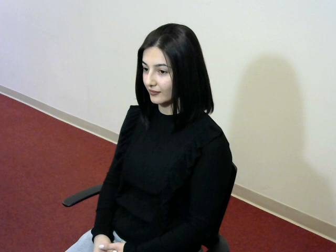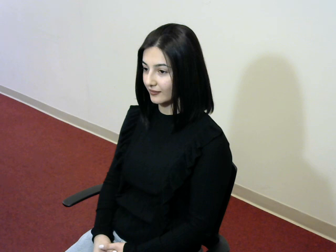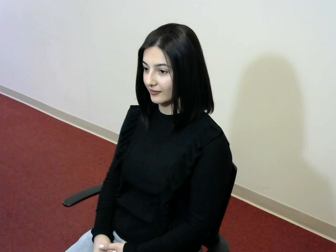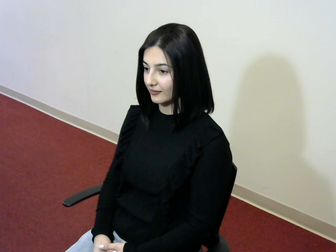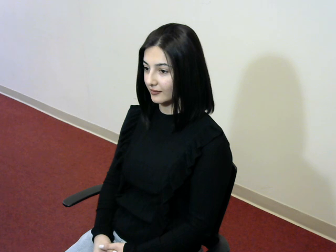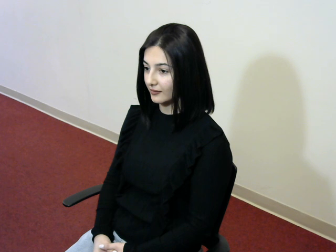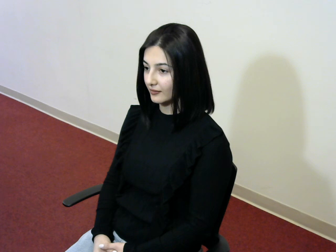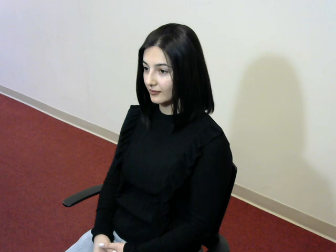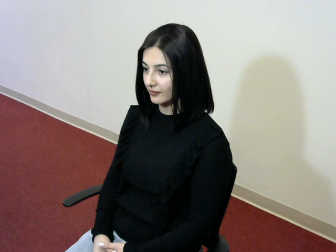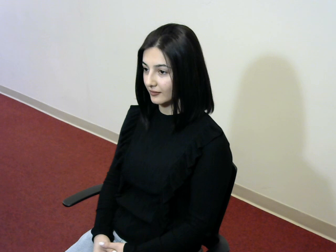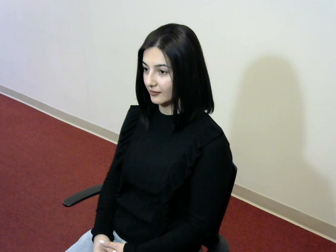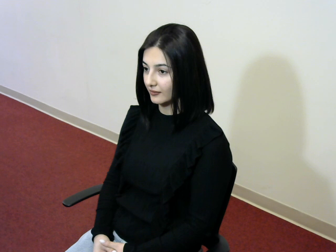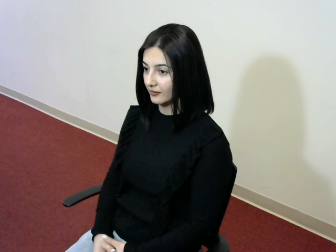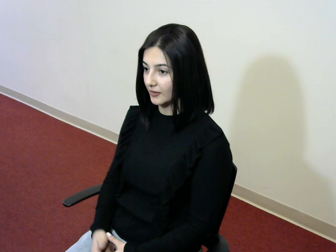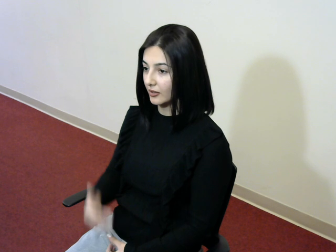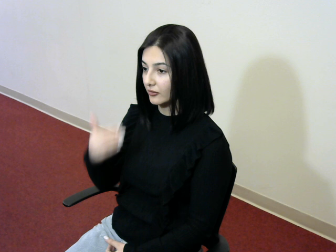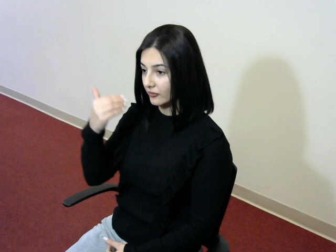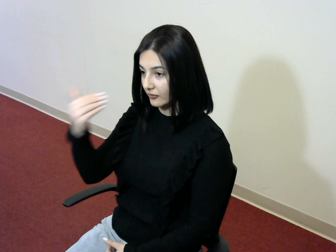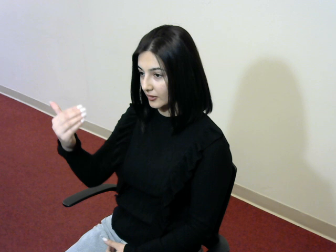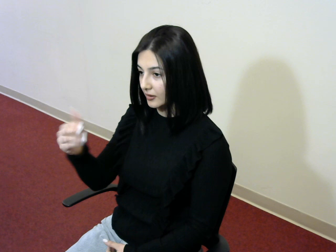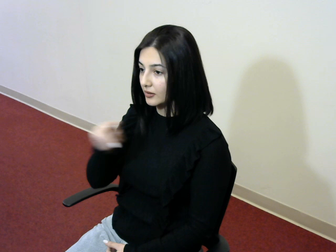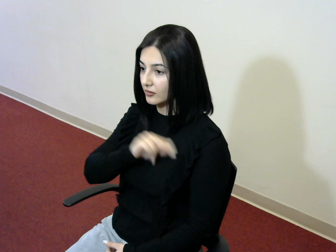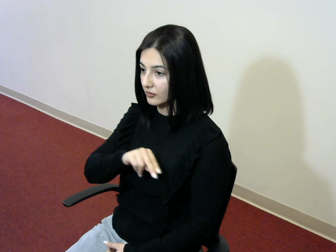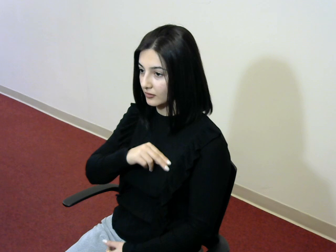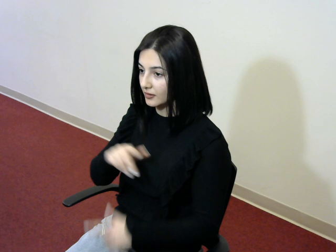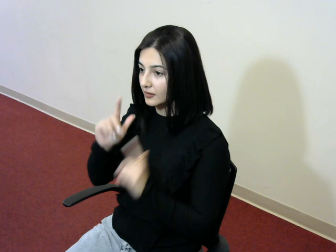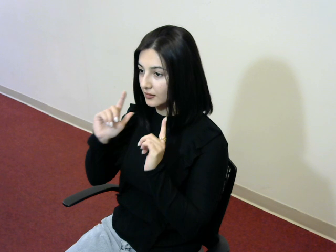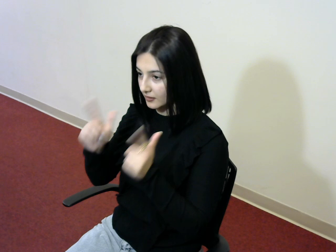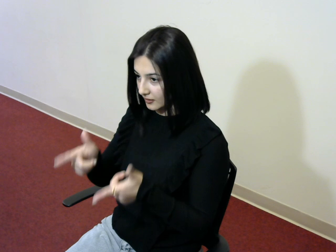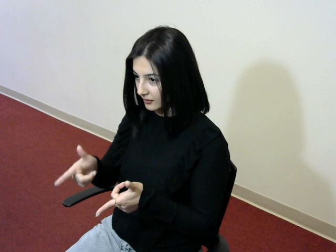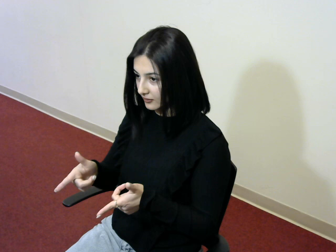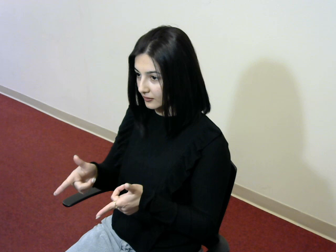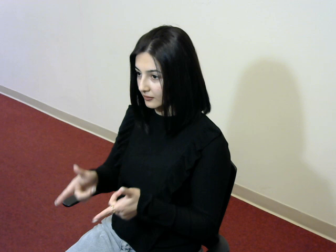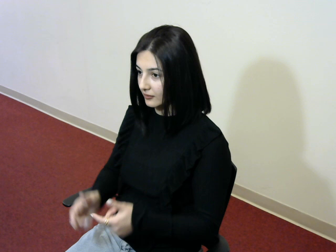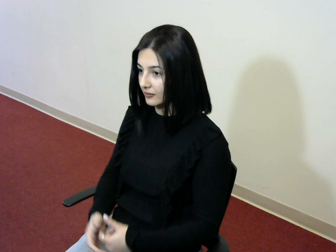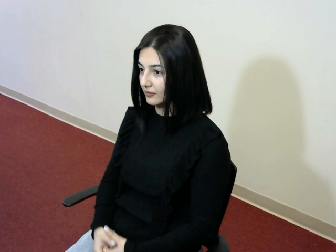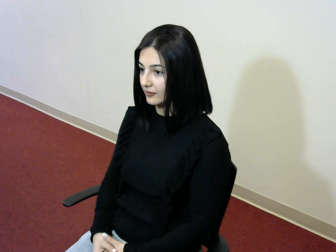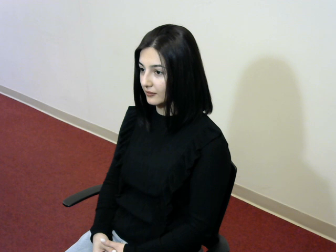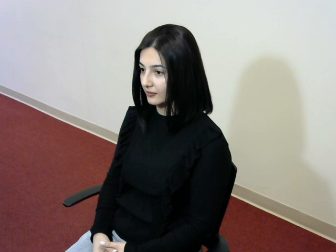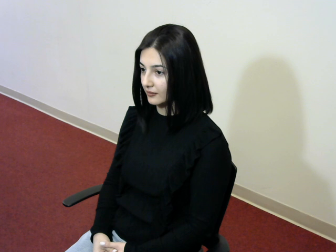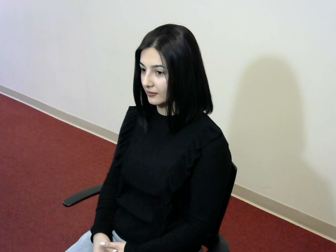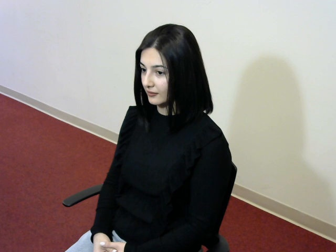Siz işdən razısınız?